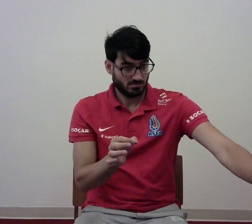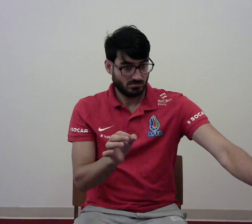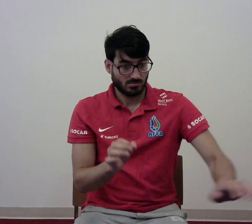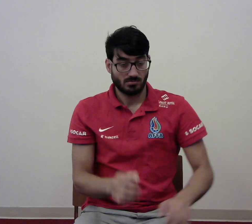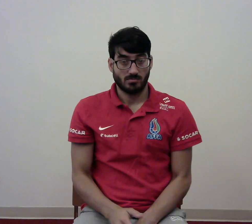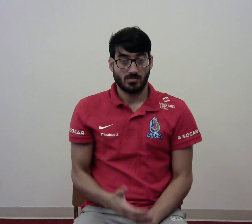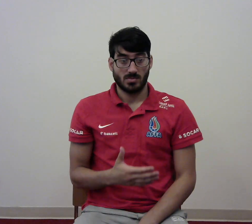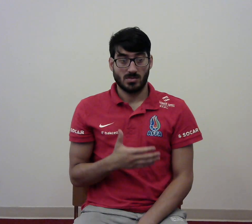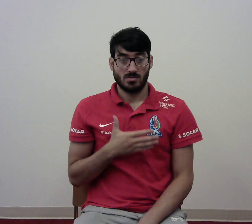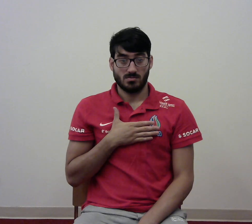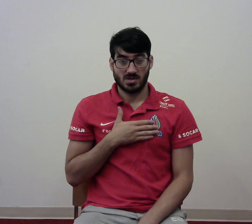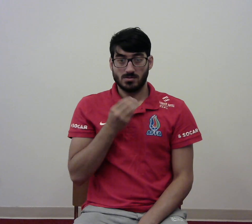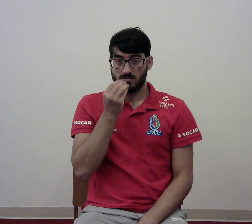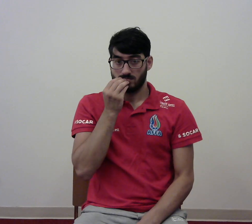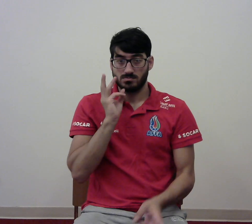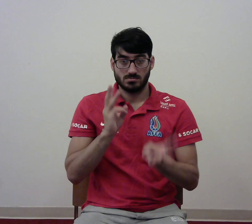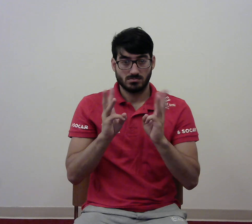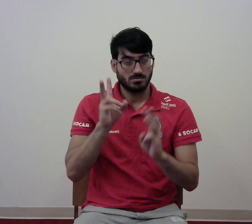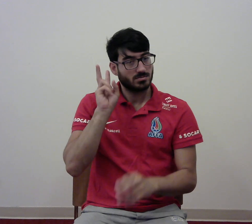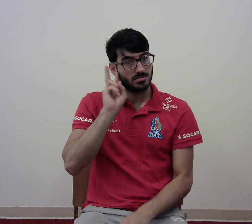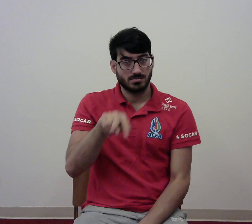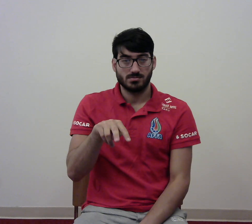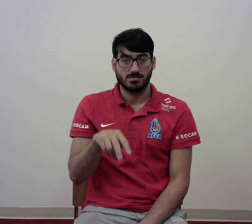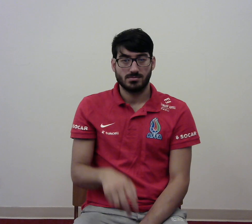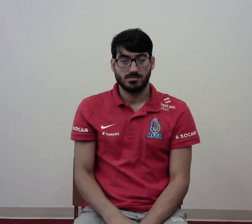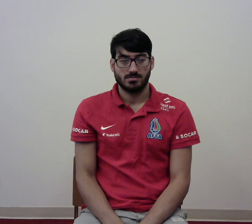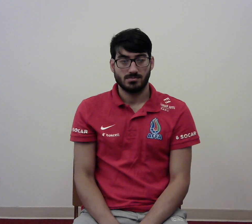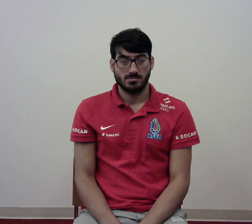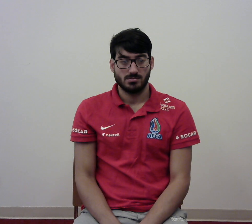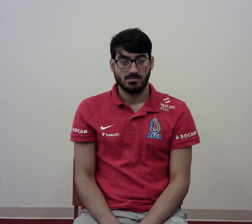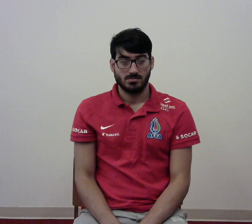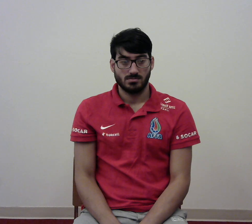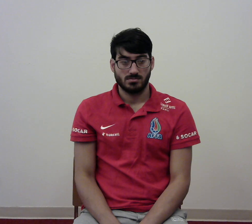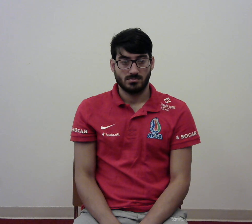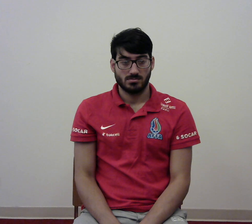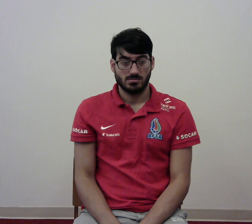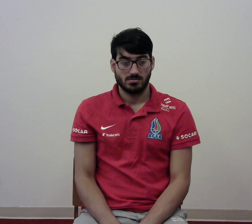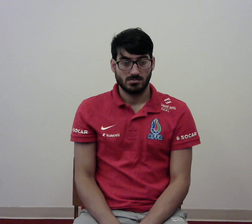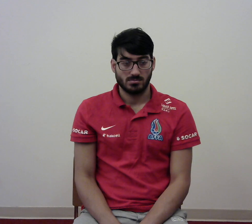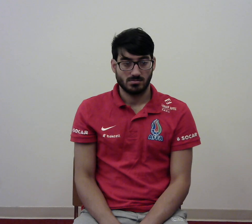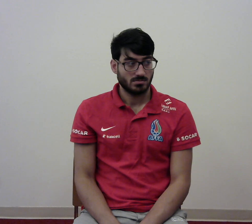Mən yemək bişirməyi bacarmıram